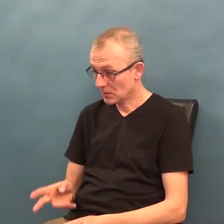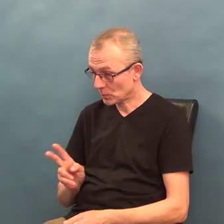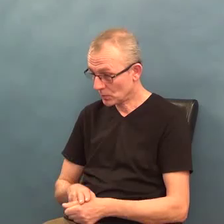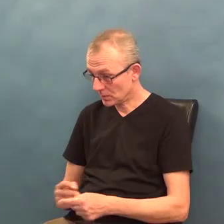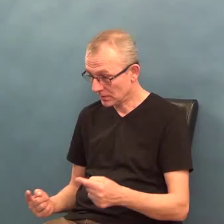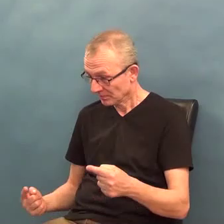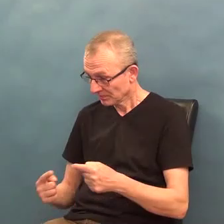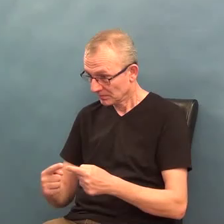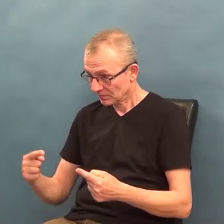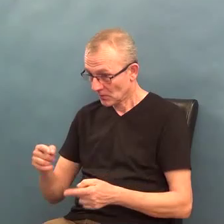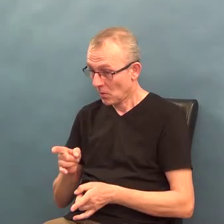Który pasuje.